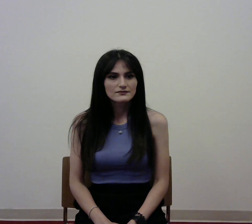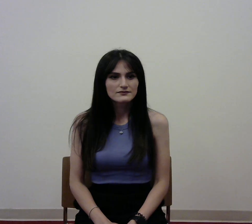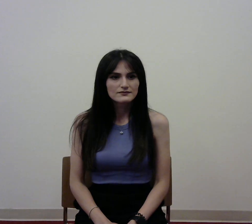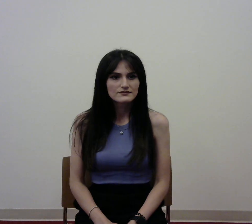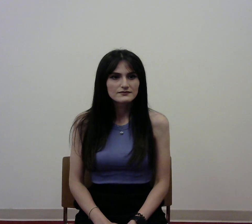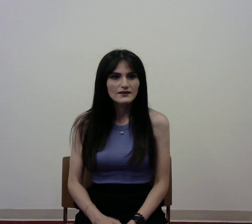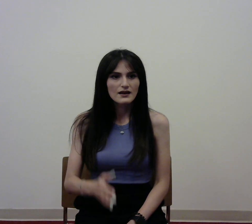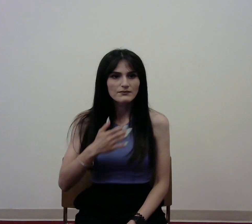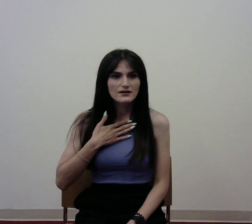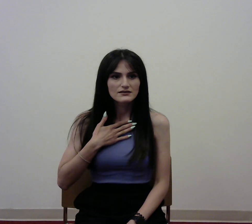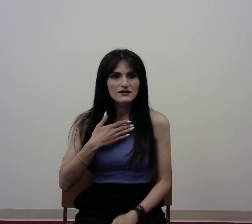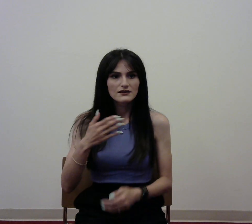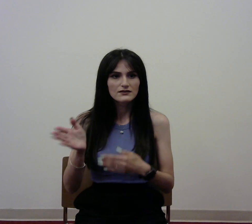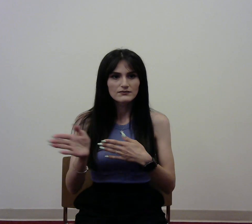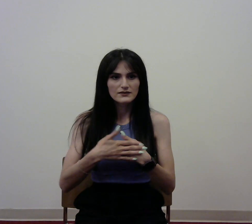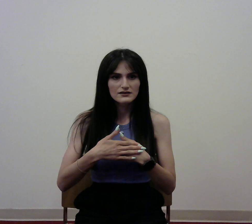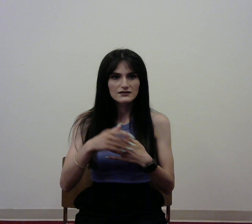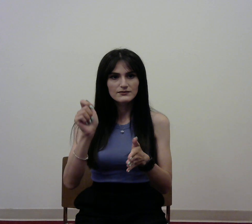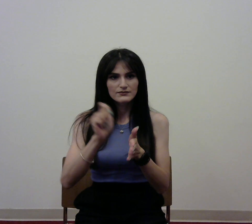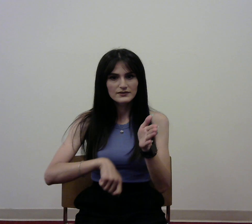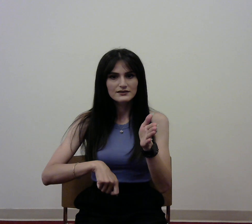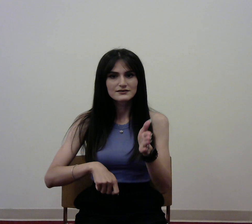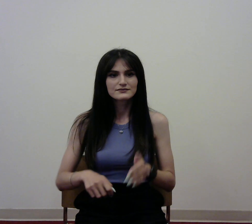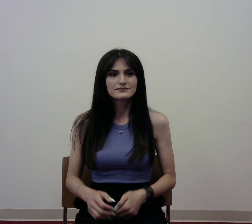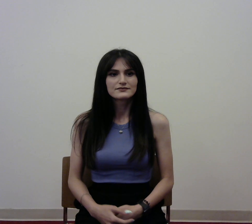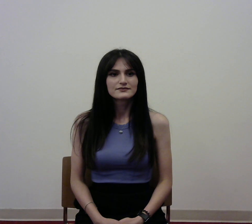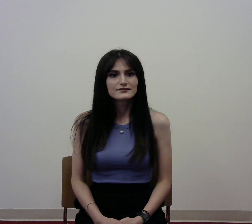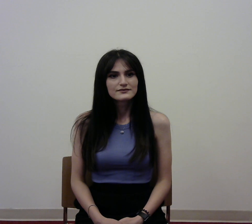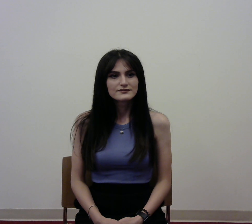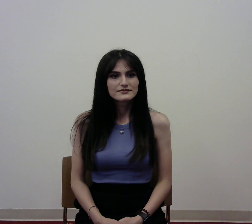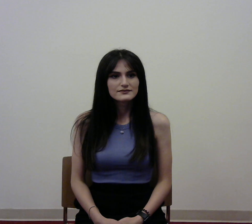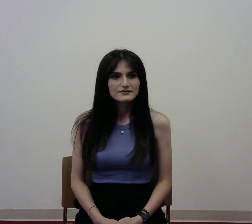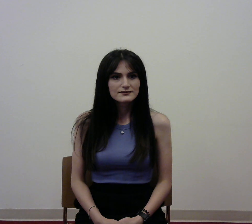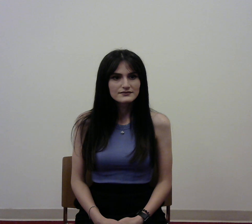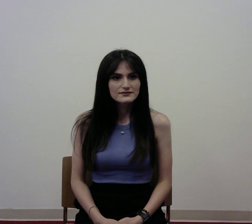Bizim qapımız bağlıdır